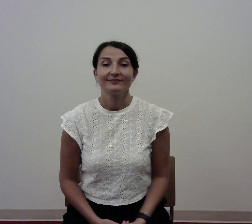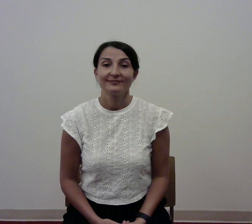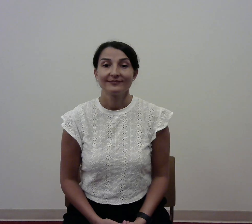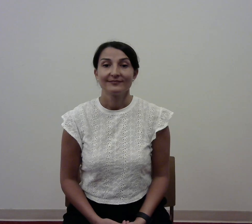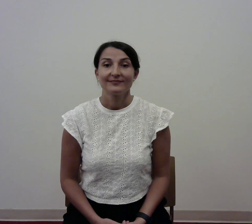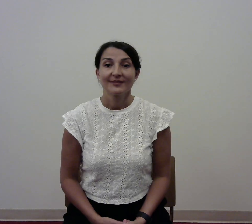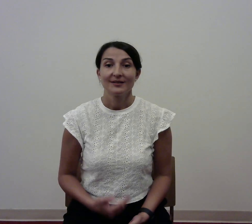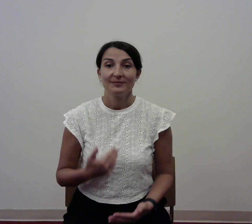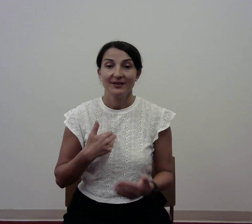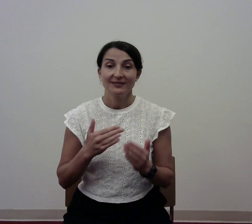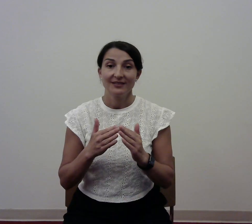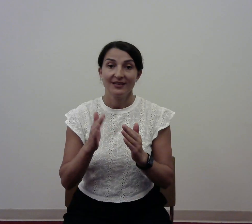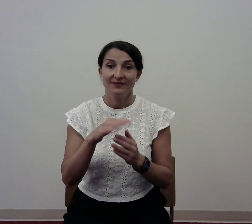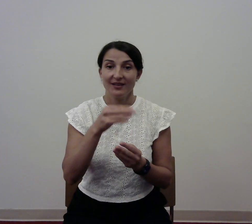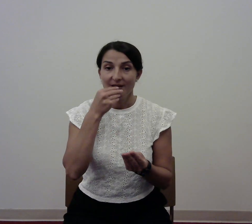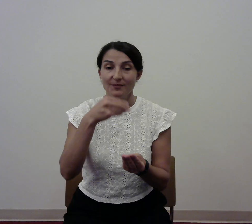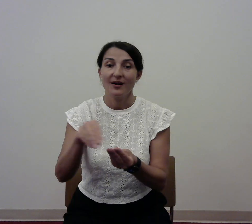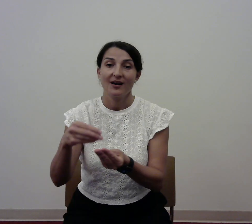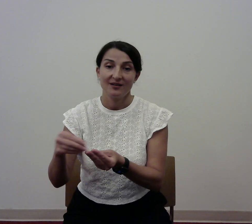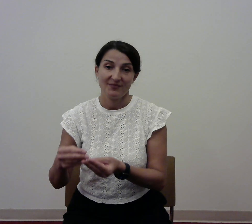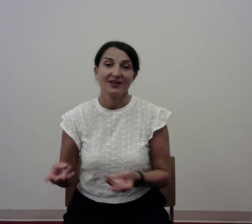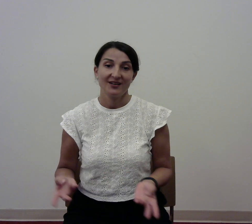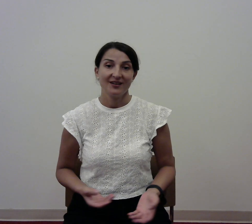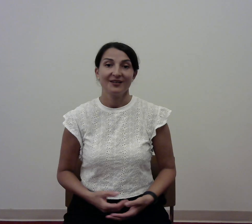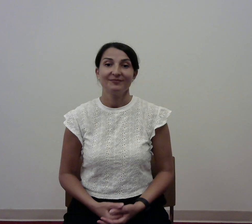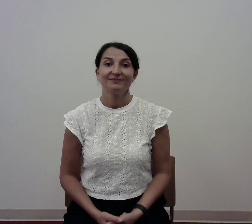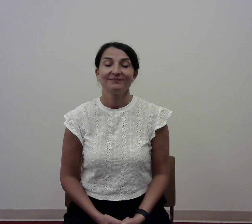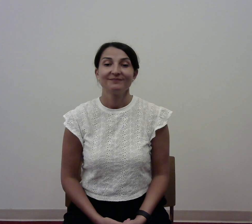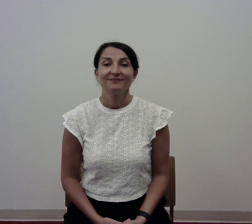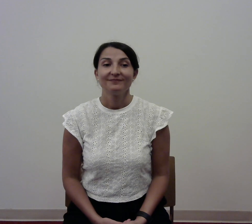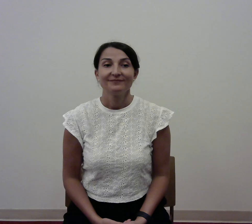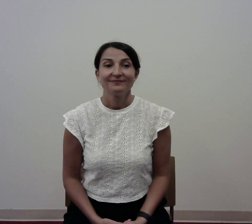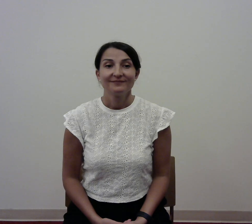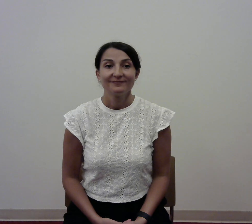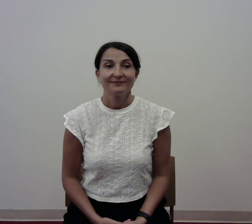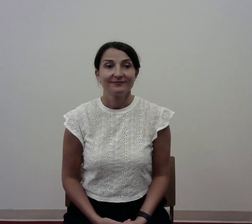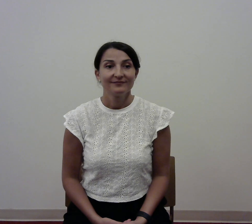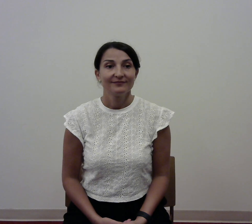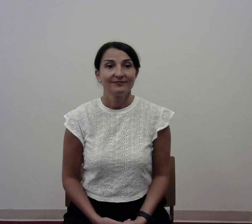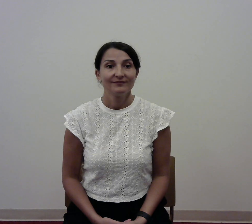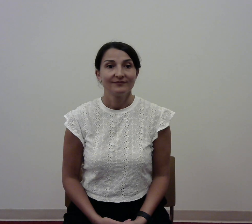Mən evə ərzaq almalıyam